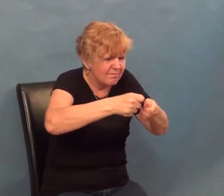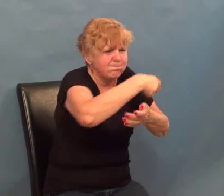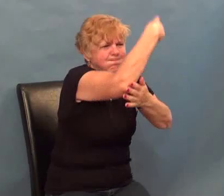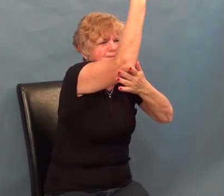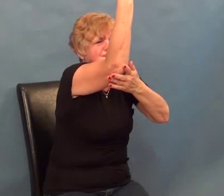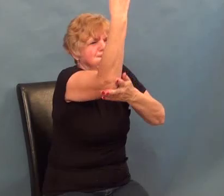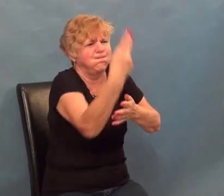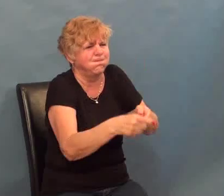Ale potem chłopiec spadł.